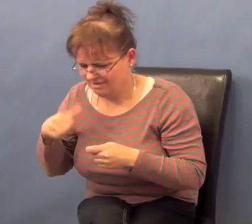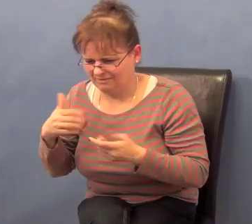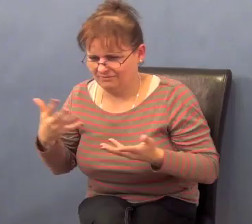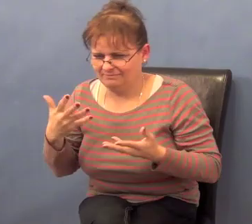Gdzie jest?